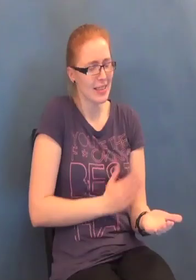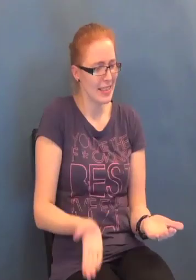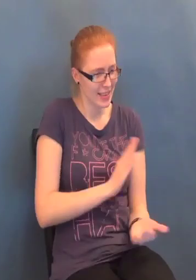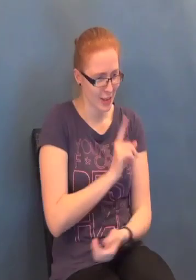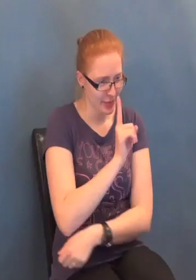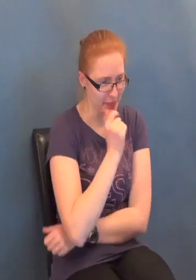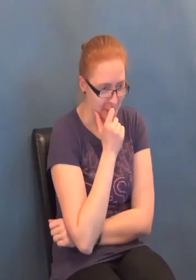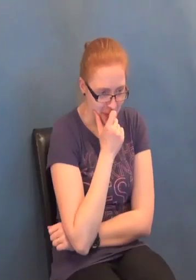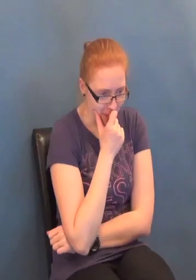Z trudem przewertuję kalendarz, poczekaj.